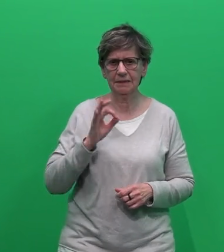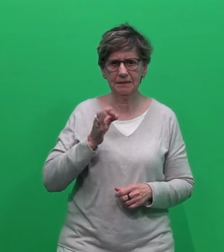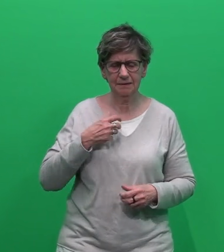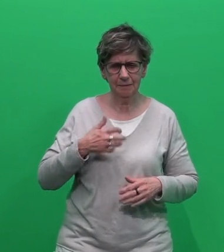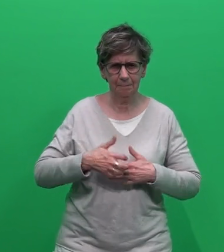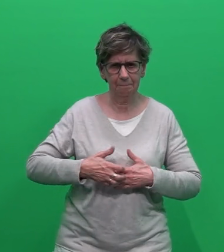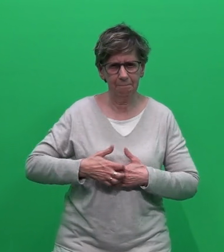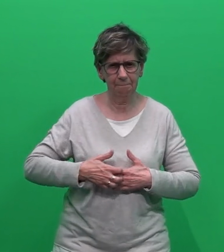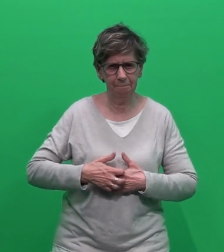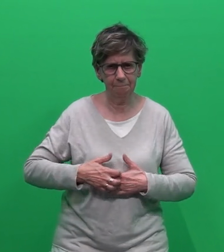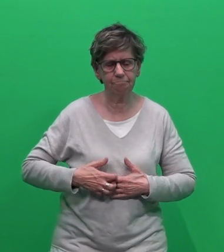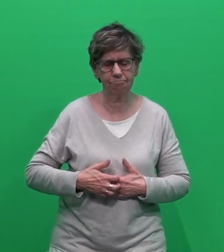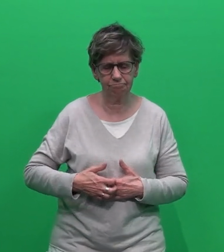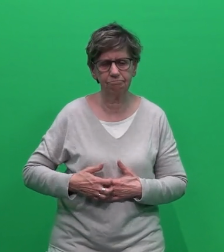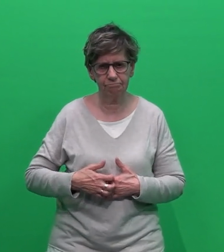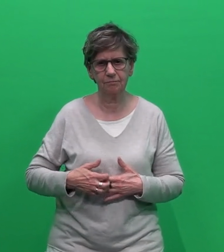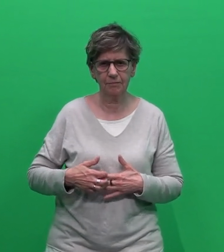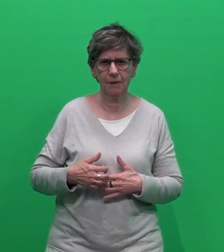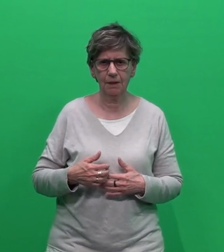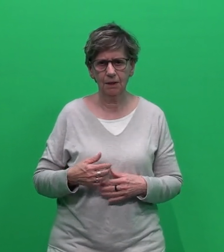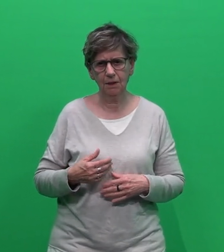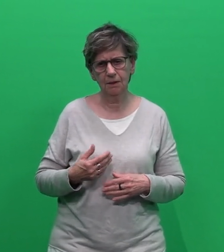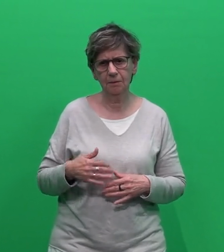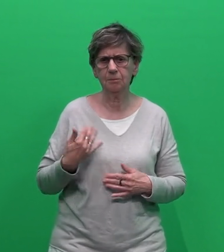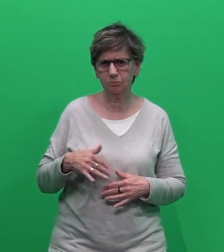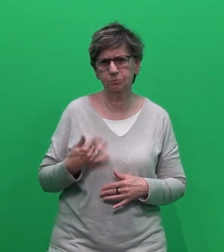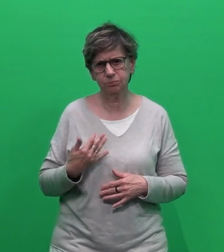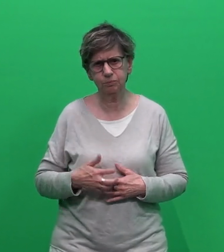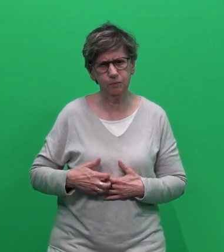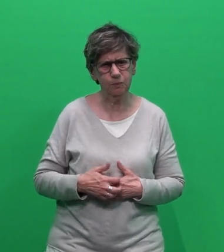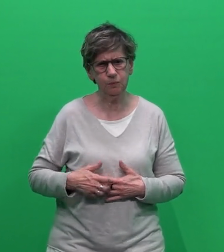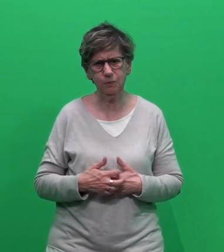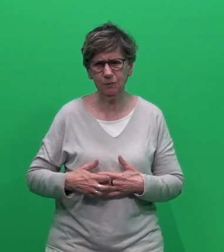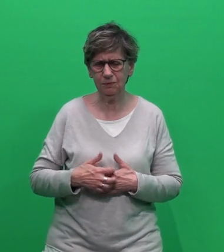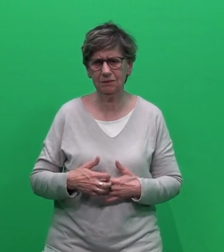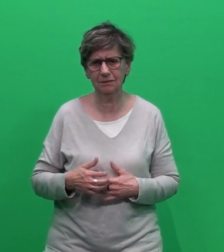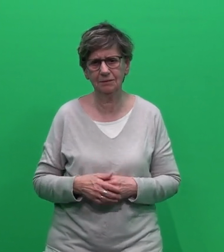Sí, em pica. Em pica bastant i em rasco.